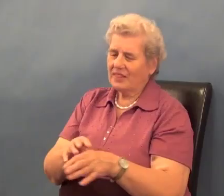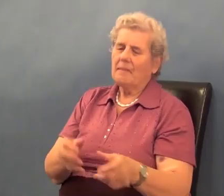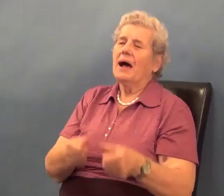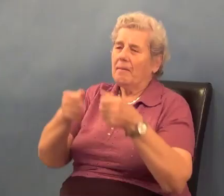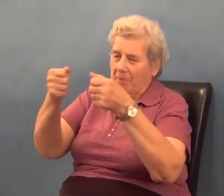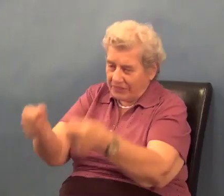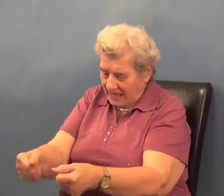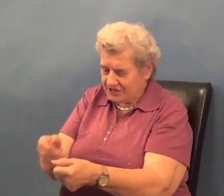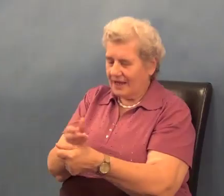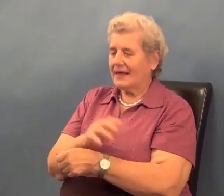Posadzili go na rower.